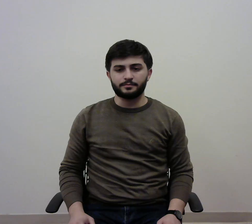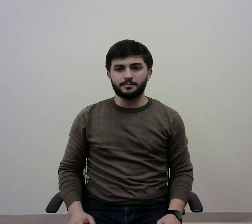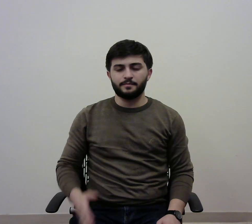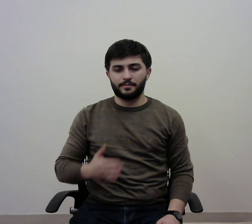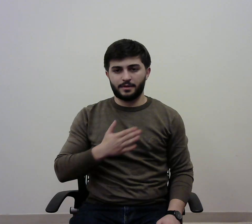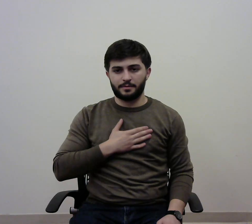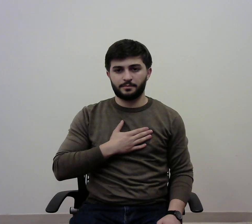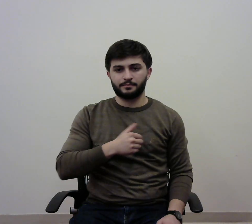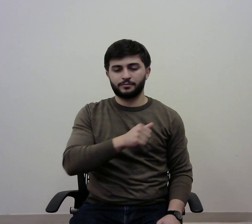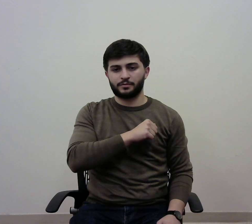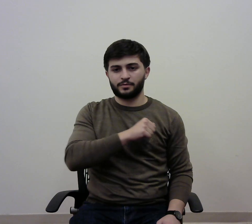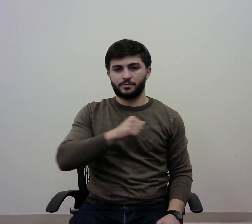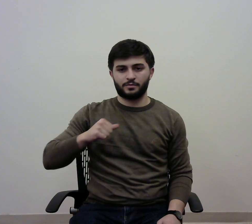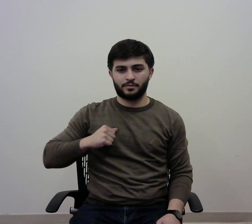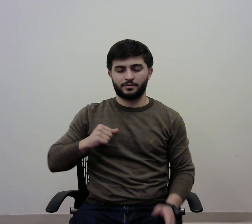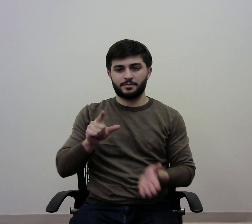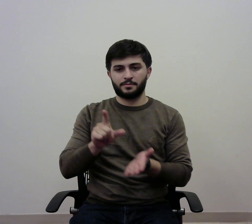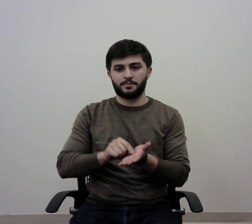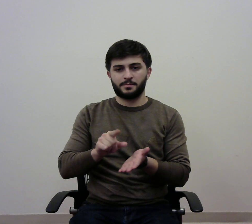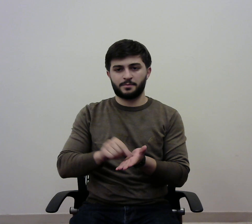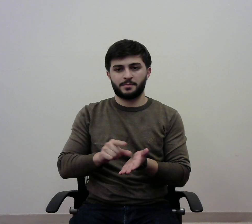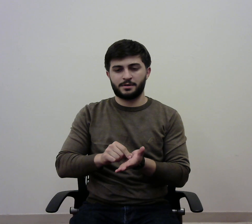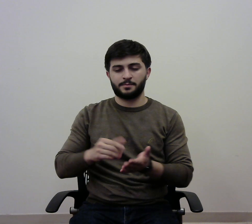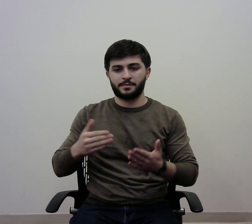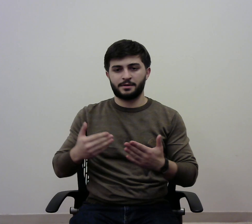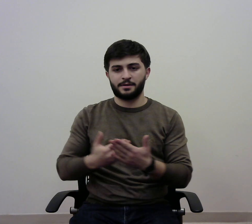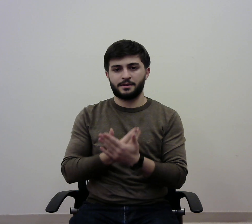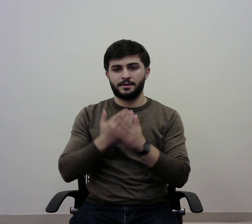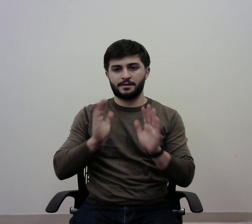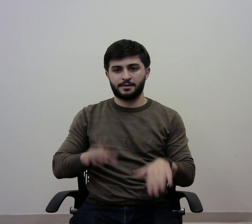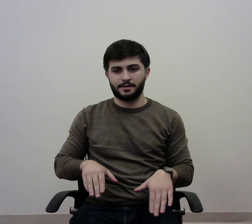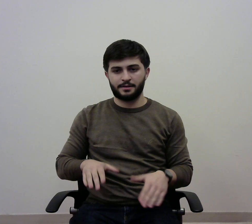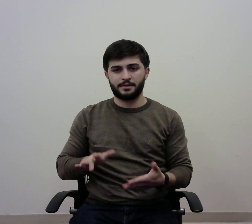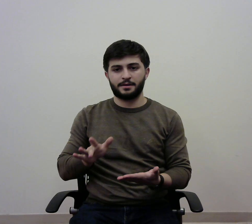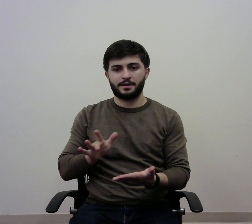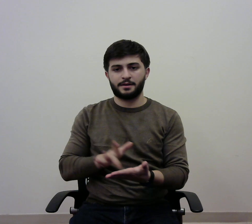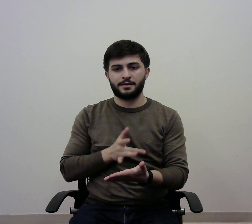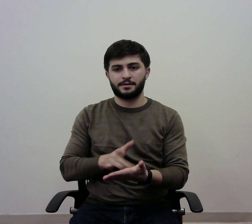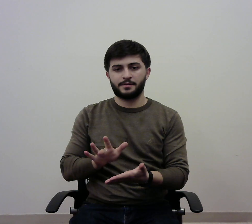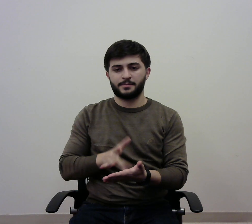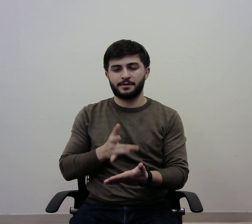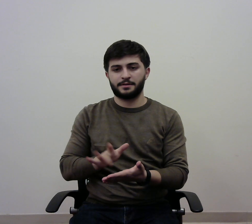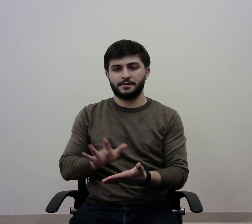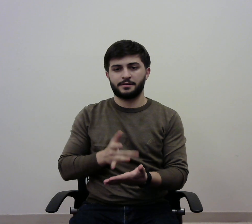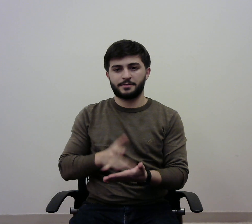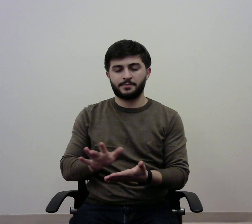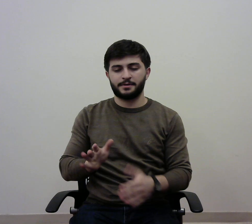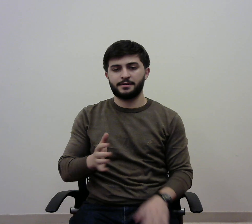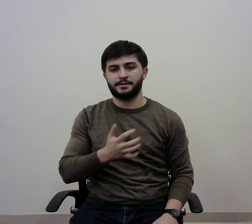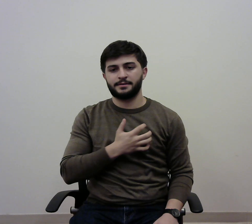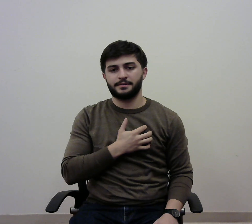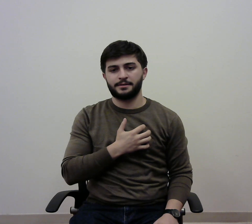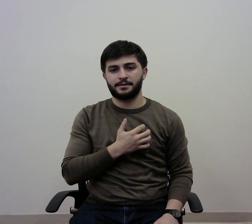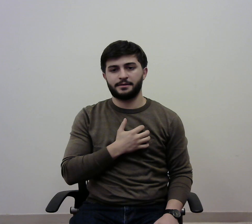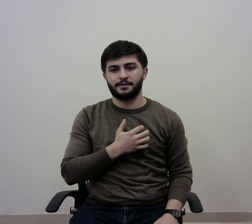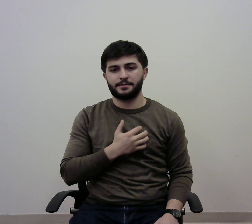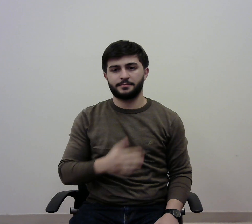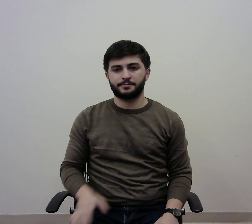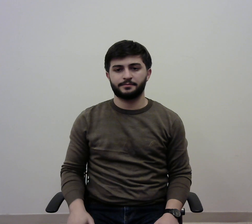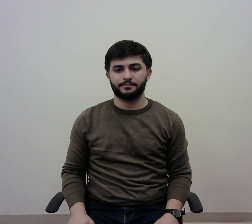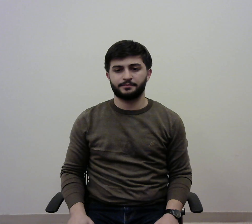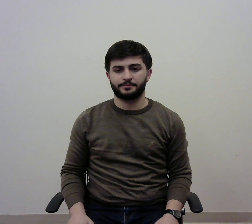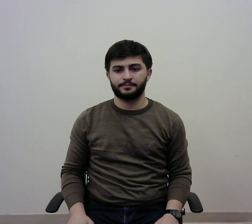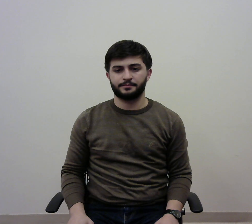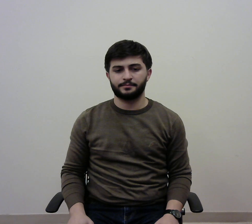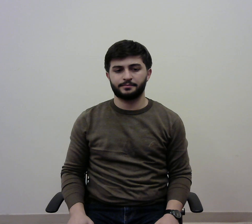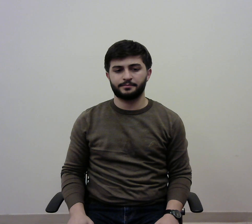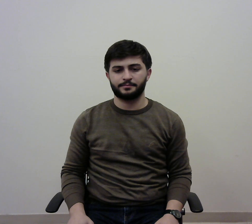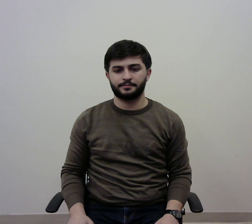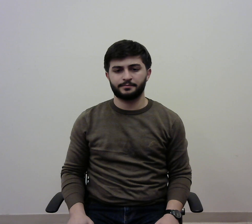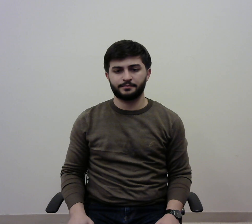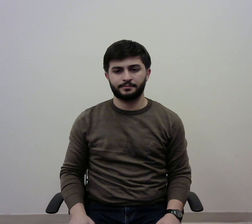Mən öz pensiyamı yenidən hesablatdırmaq istəyirəm